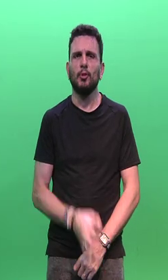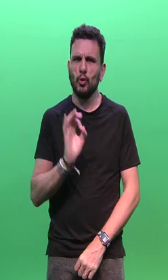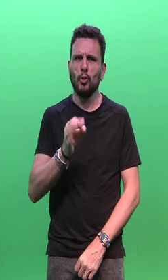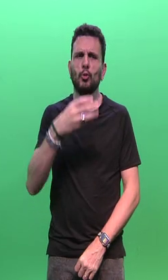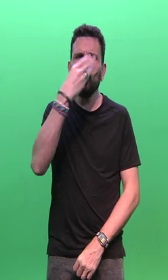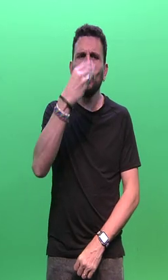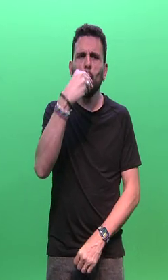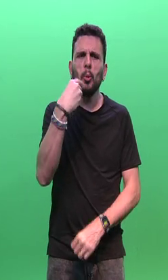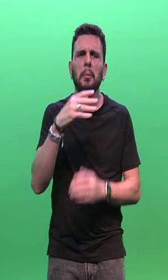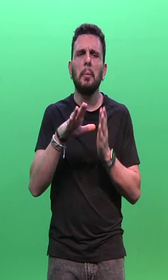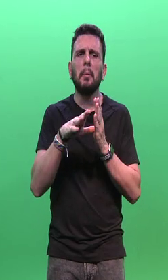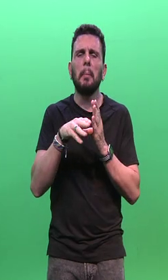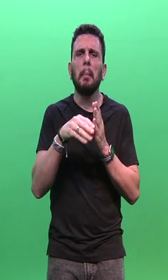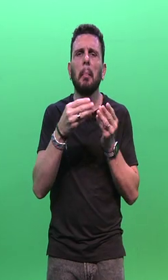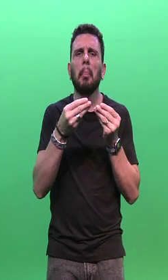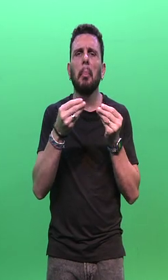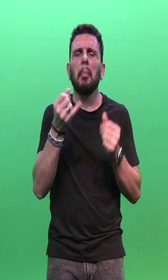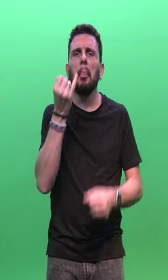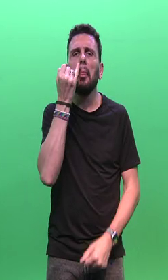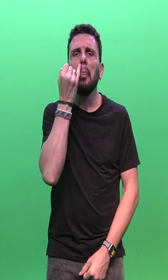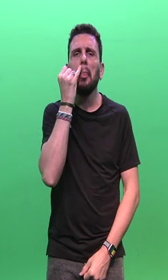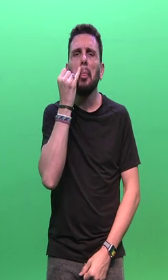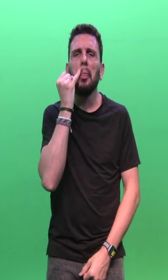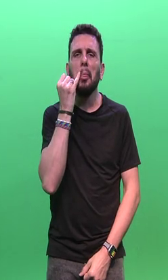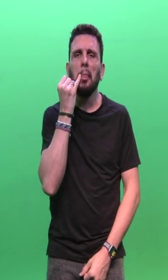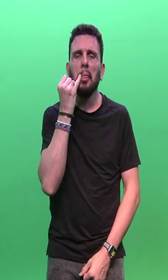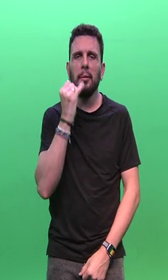Sí, estic molt constipat, però després em desapareix i em cau el moc.